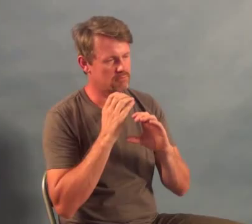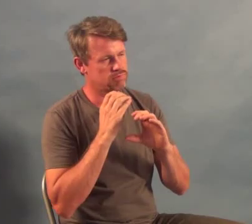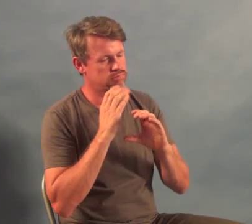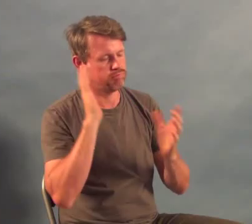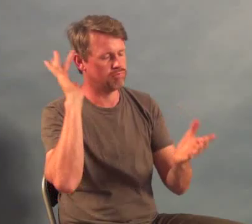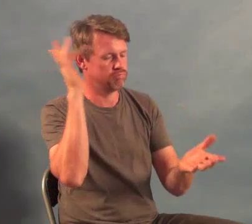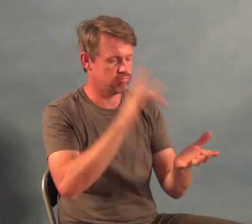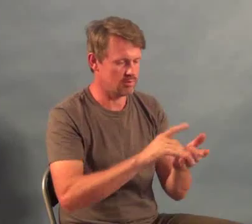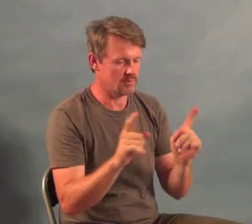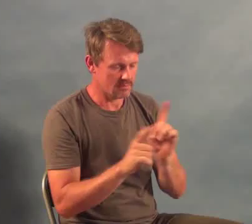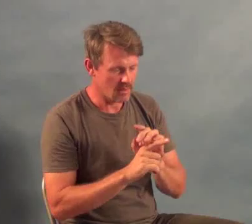Dojechali na miejsce.